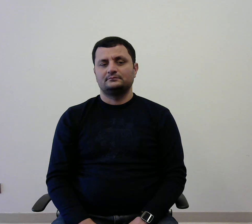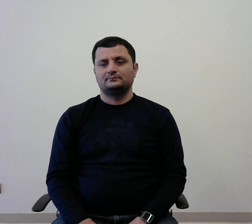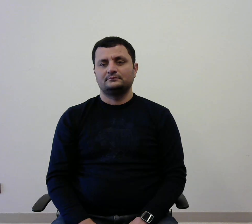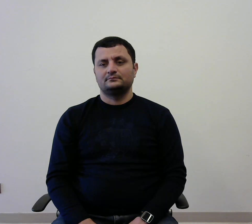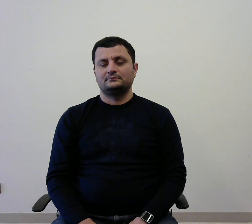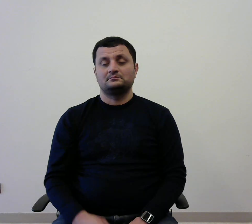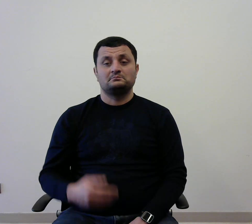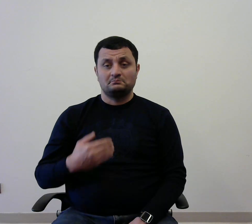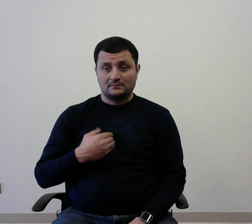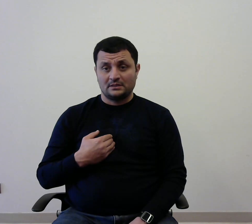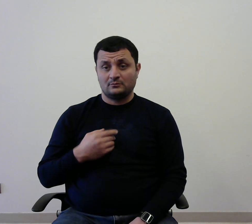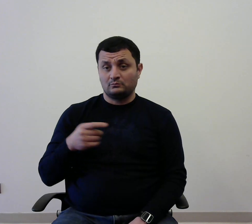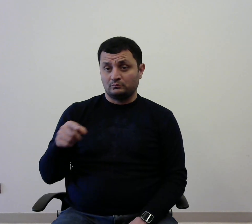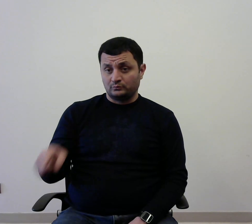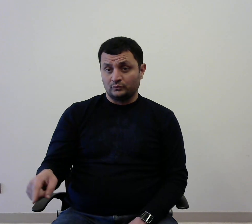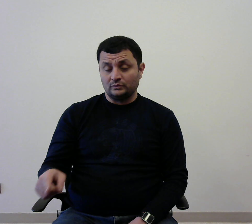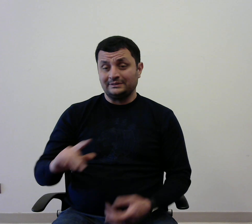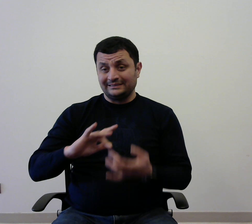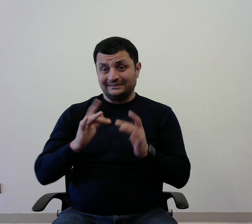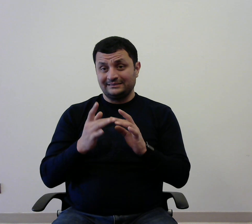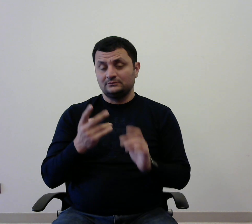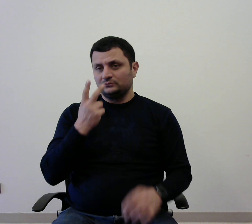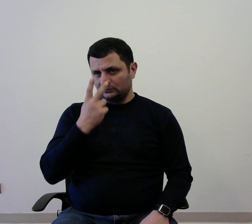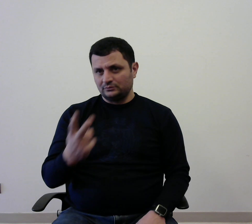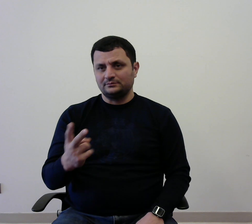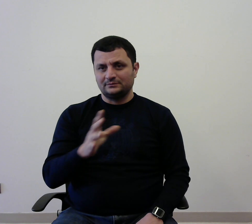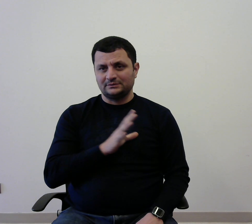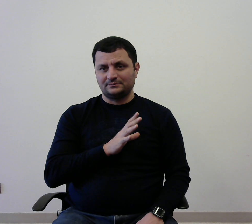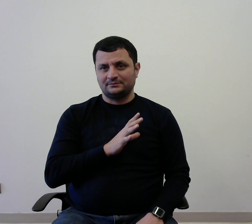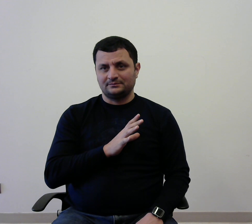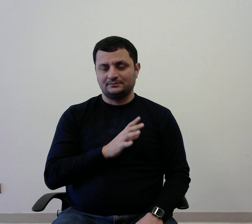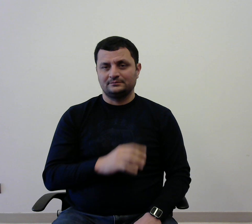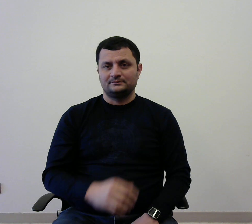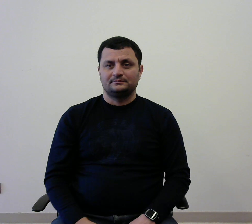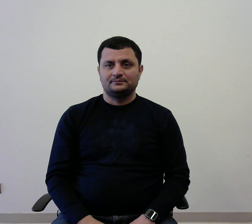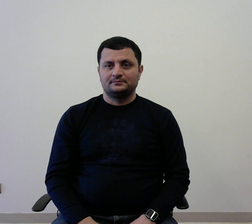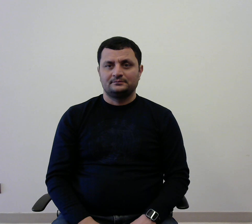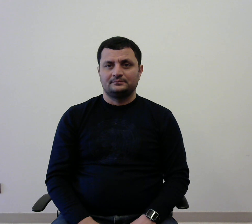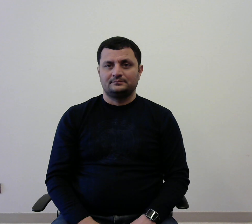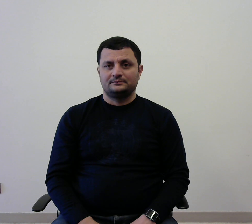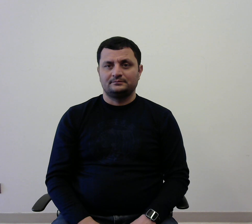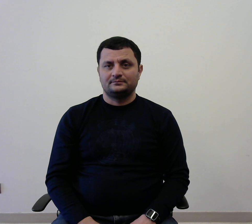Mən bunu internetdə görmüşəm